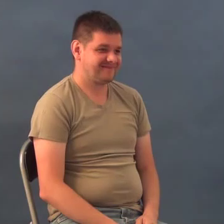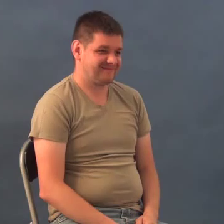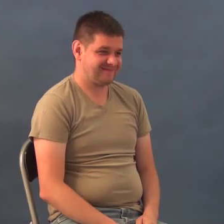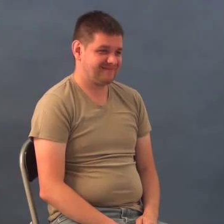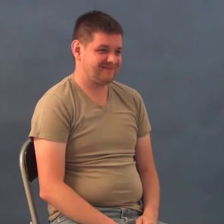Zakaz.